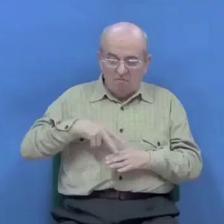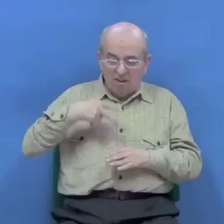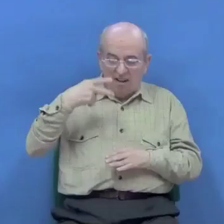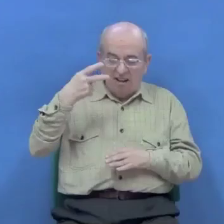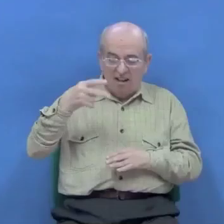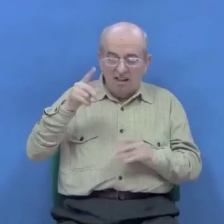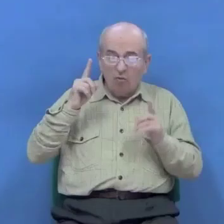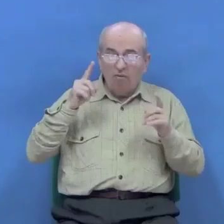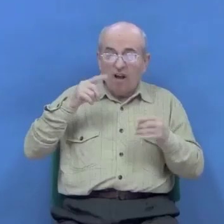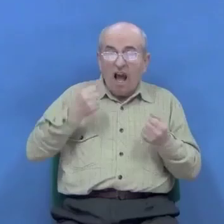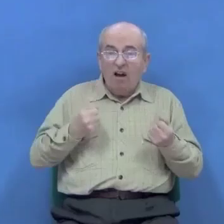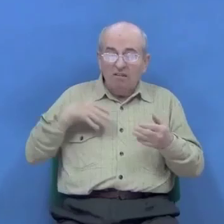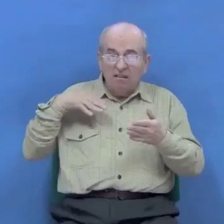Uwaga, można upaść.